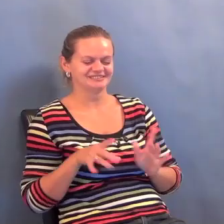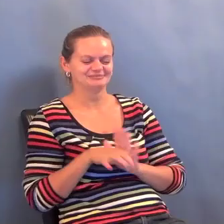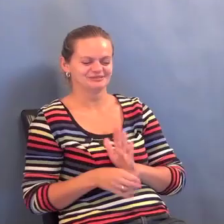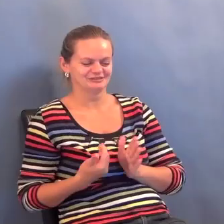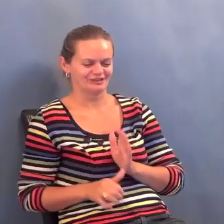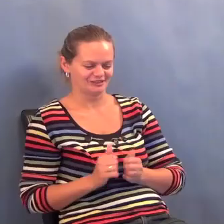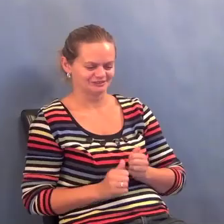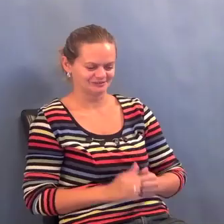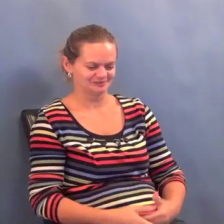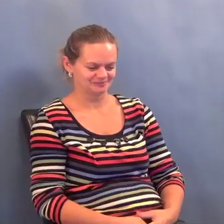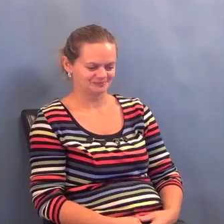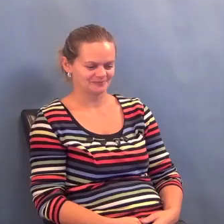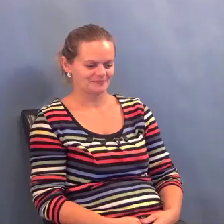Krzesła nie wolno psuć, szkoda je niszczyć.